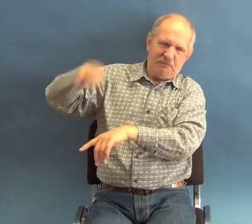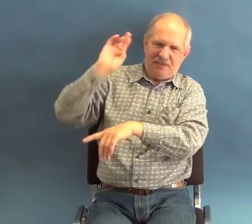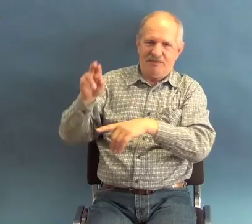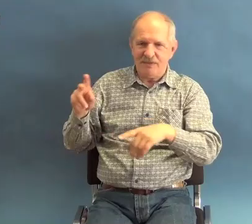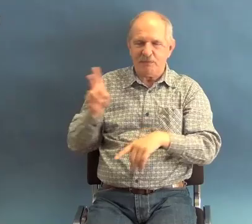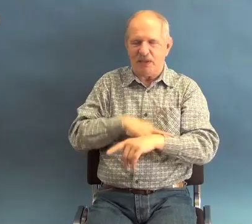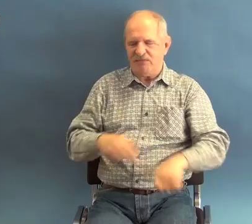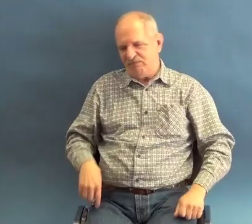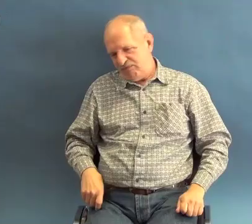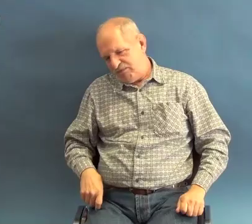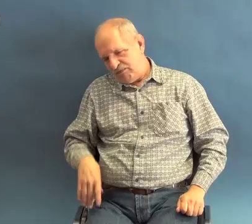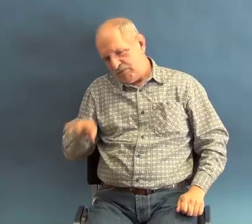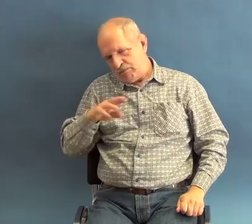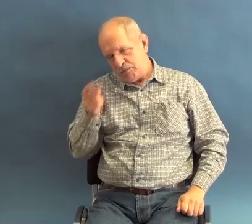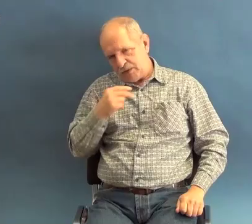Policjant stoi za nim i co chwilę dostaje w twarz kawałkami kitu.